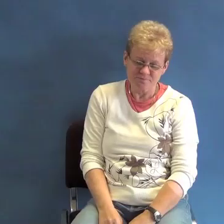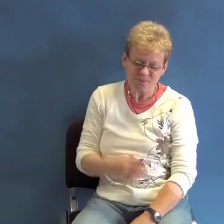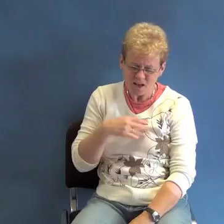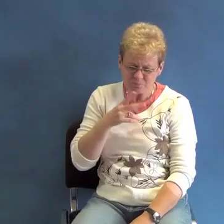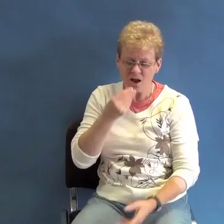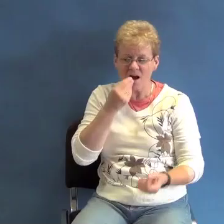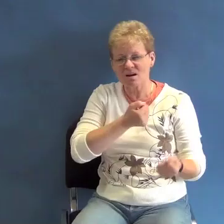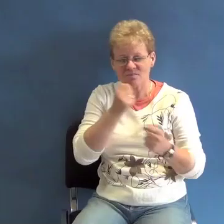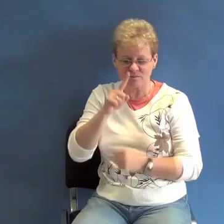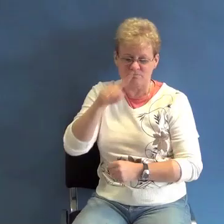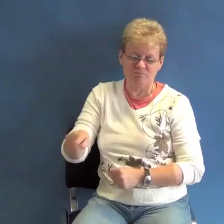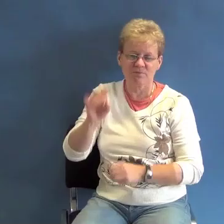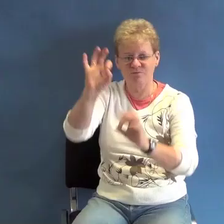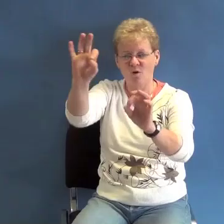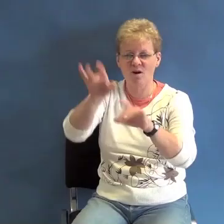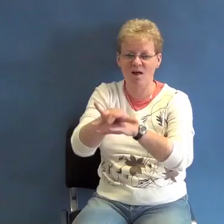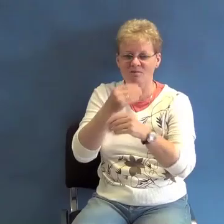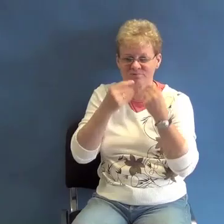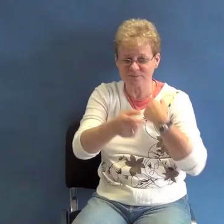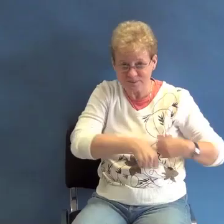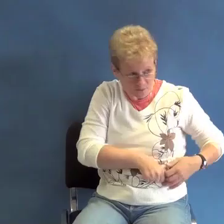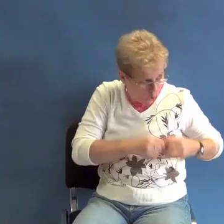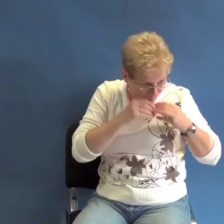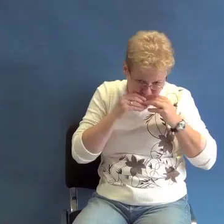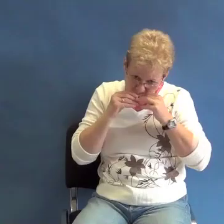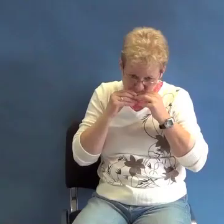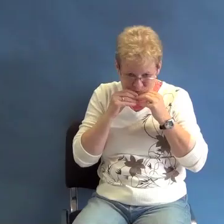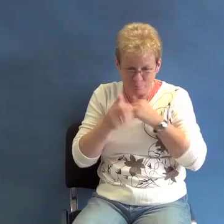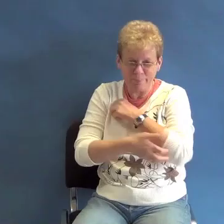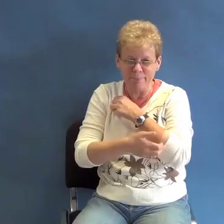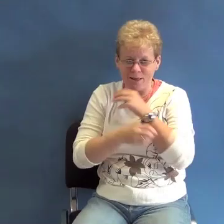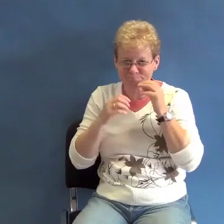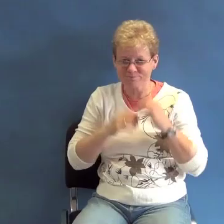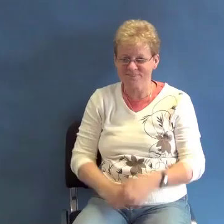W restauracjach trzeba jeść kupione tam jedzenie inaczej można sprawić wrażenie, że jest się biednym.